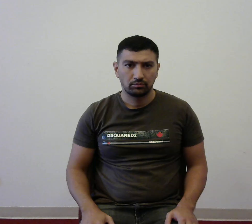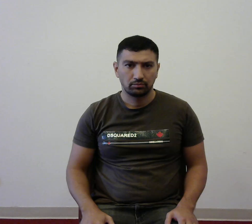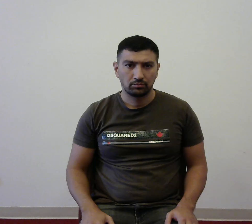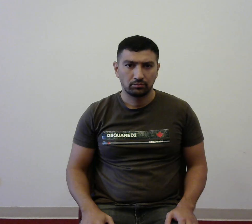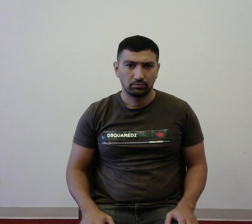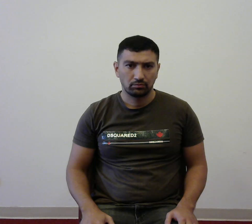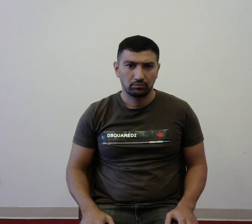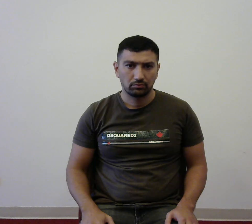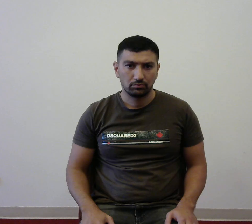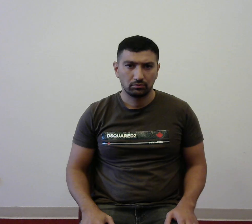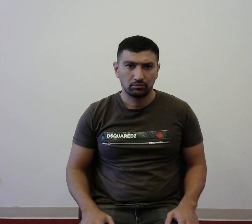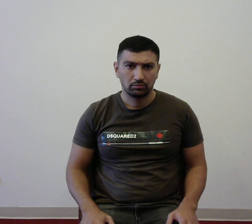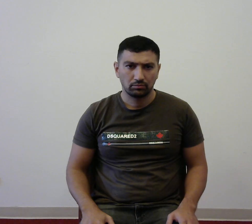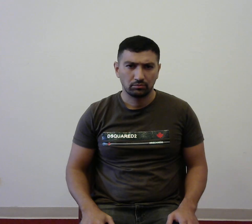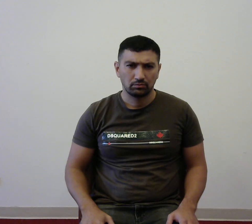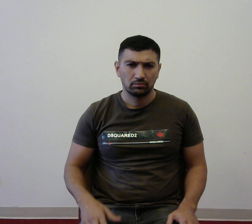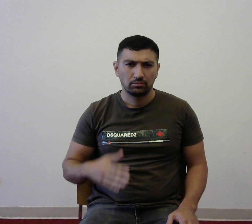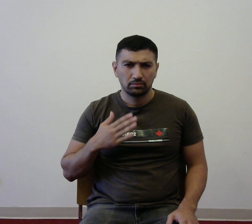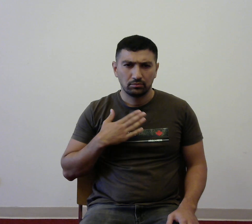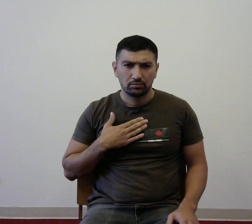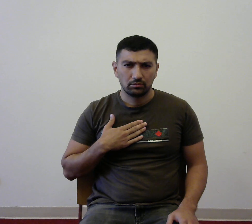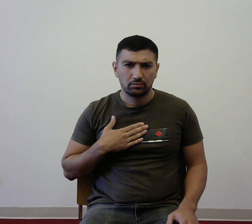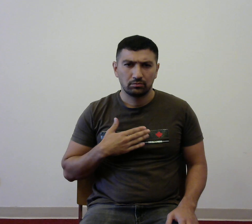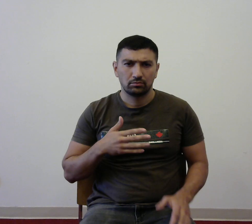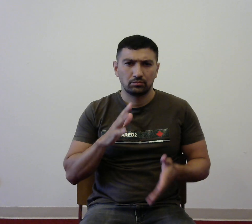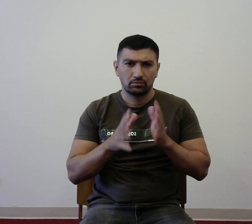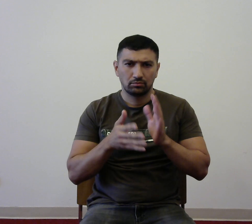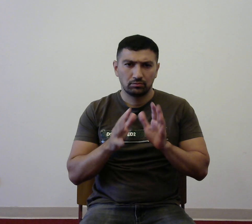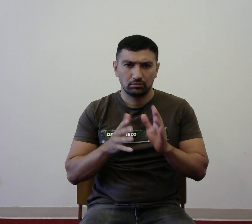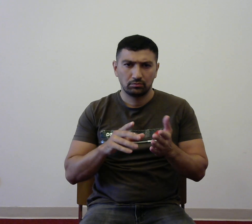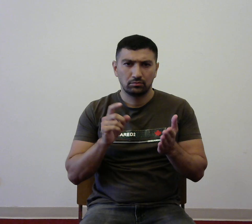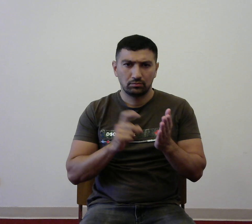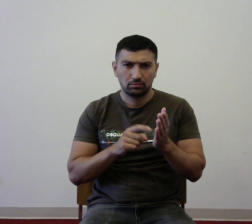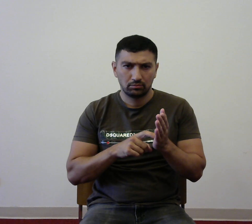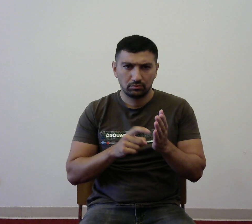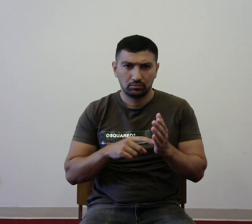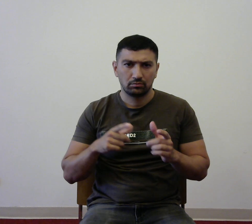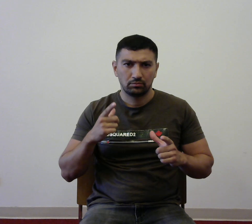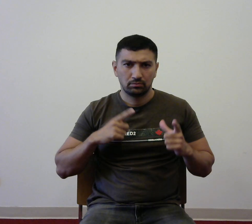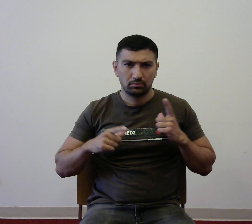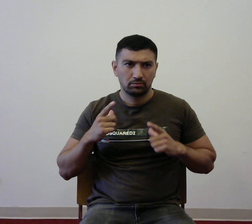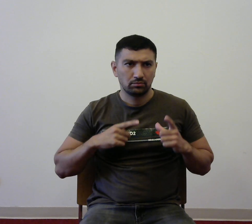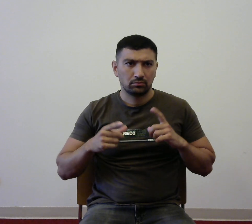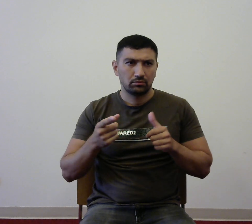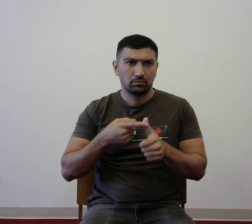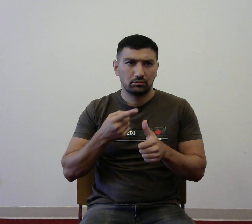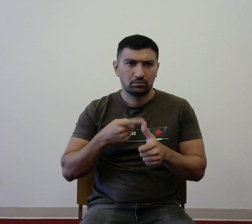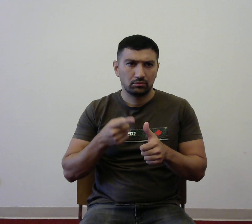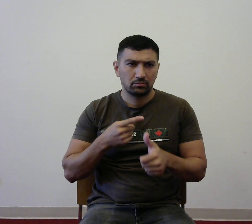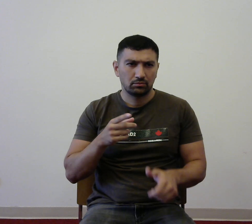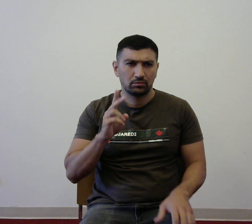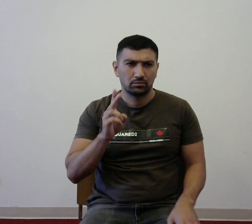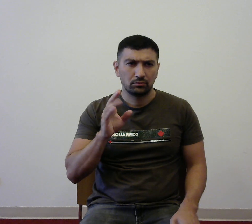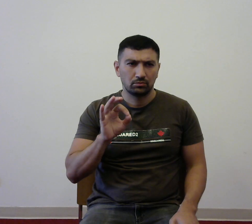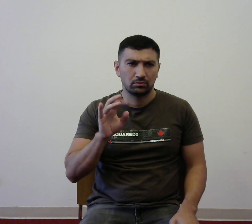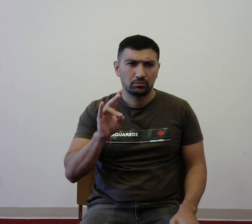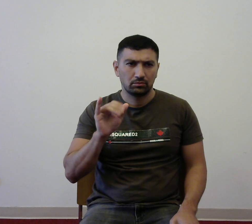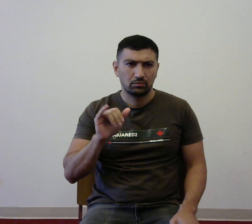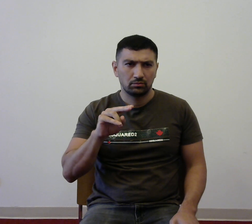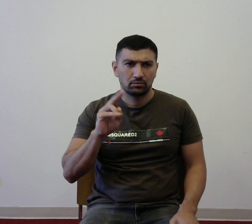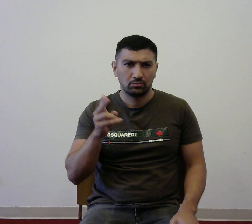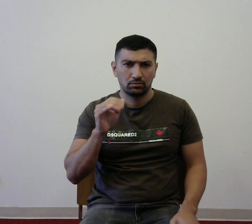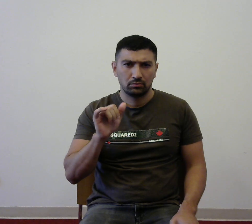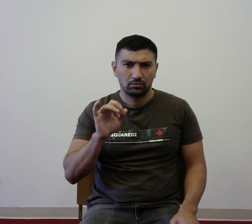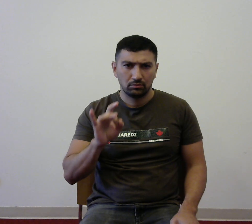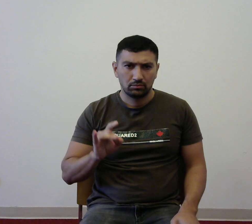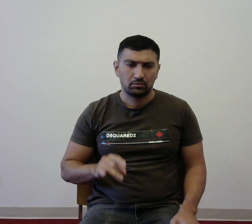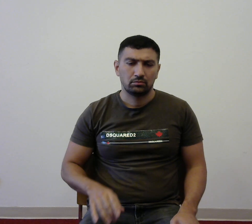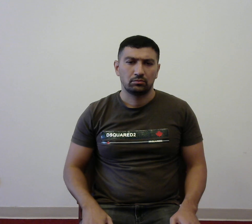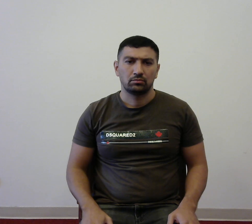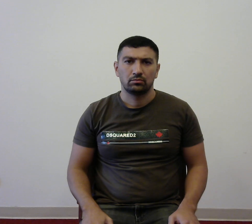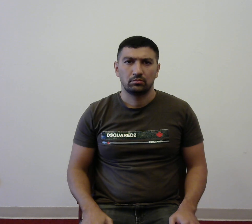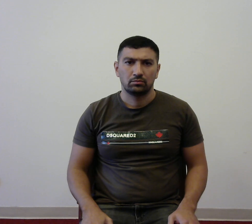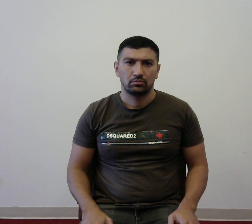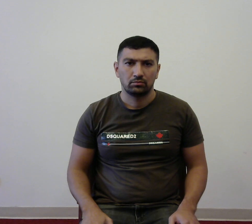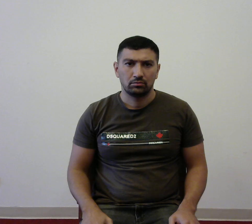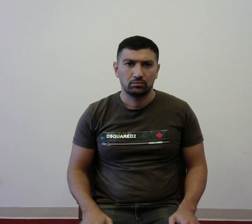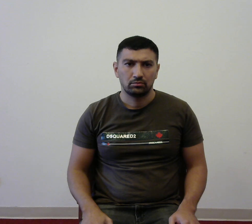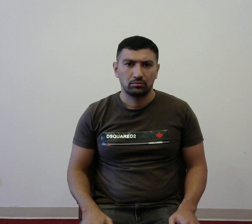Mənim işarə dili müəlliməmin adı Könüldür